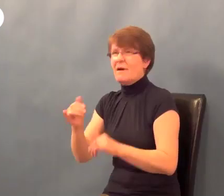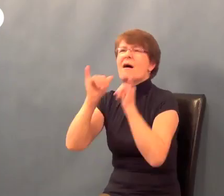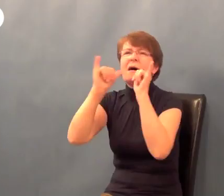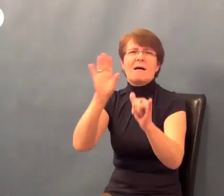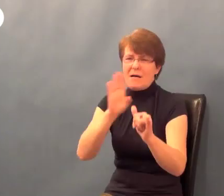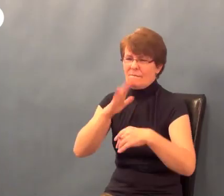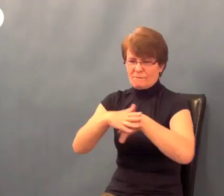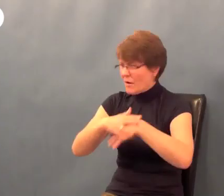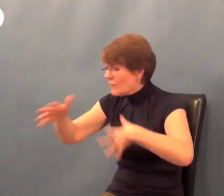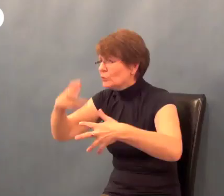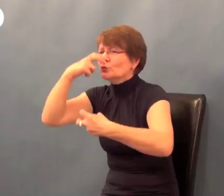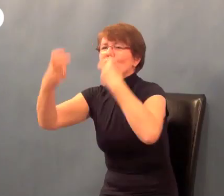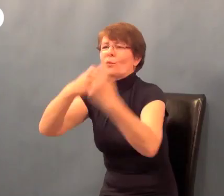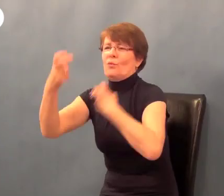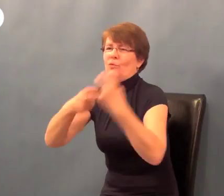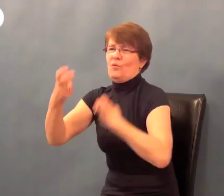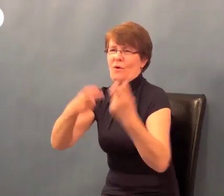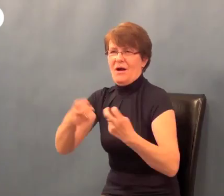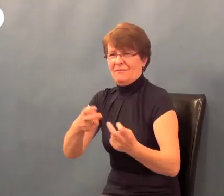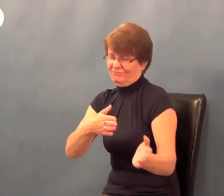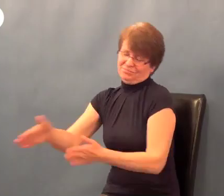Bez zmian dalej szukali w tej wodzie.